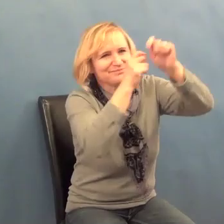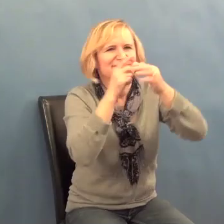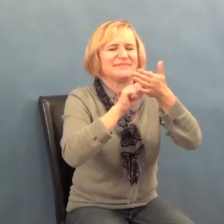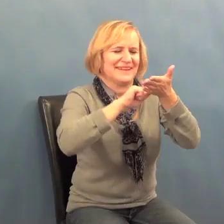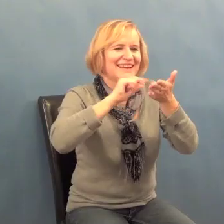Kit.